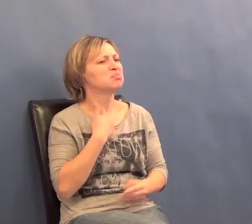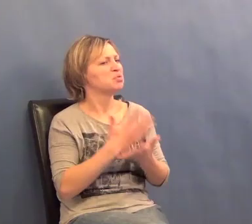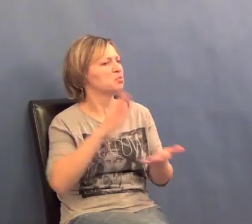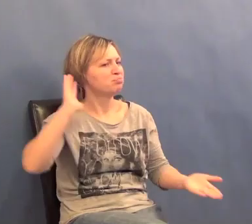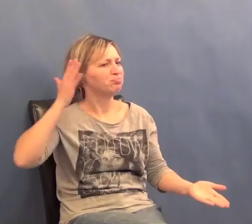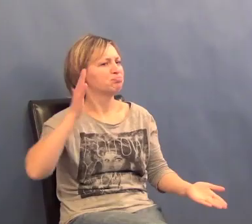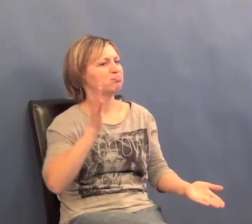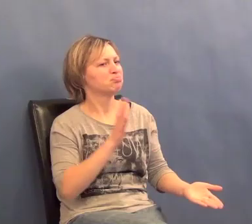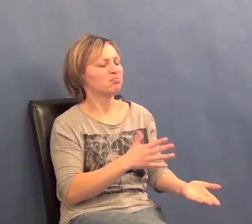Już jest coraz mniej.